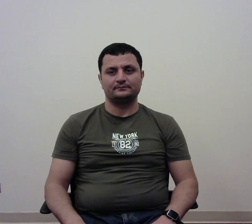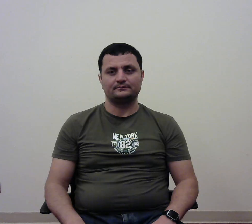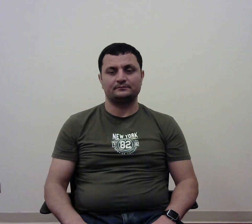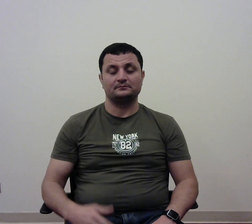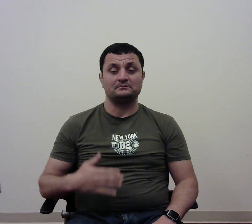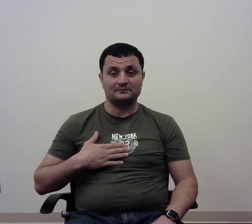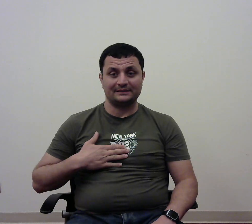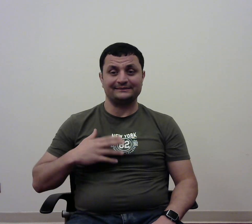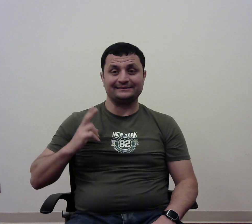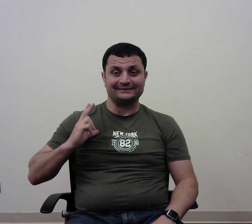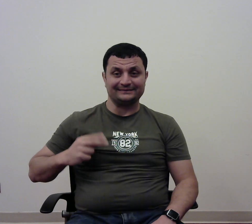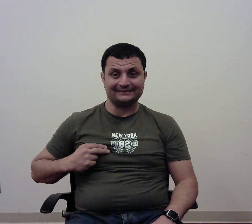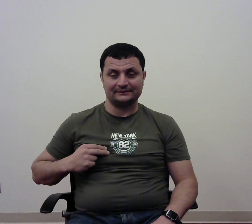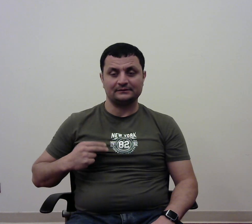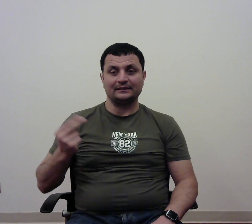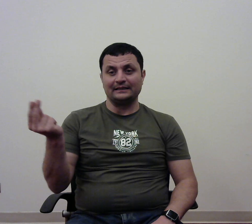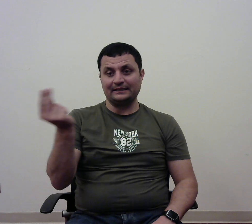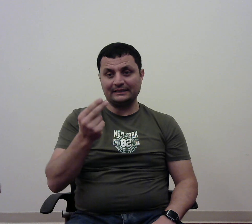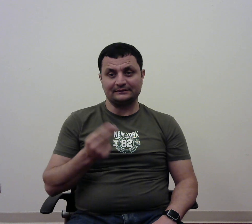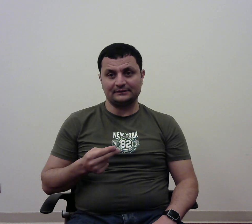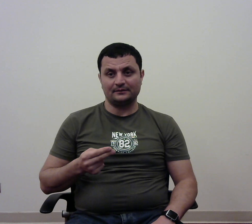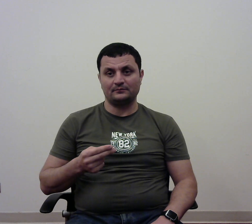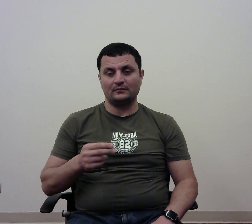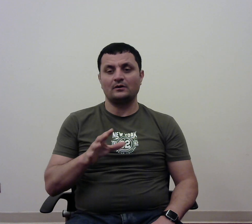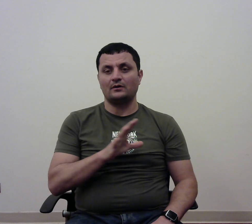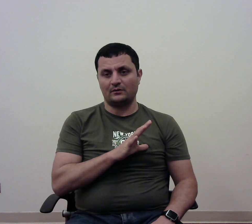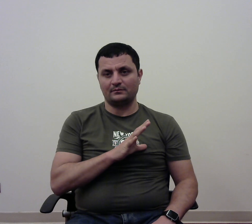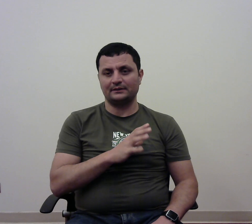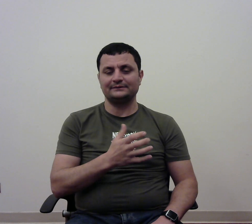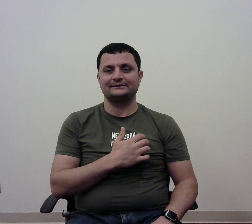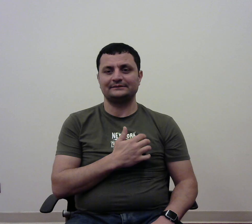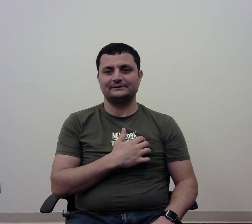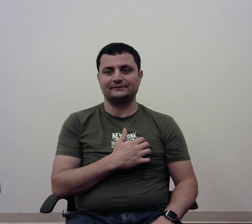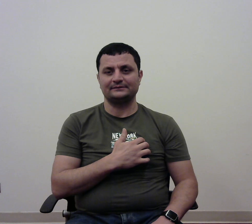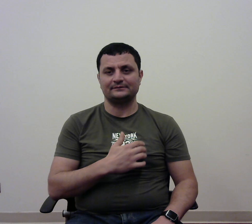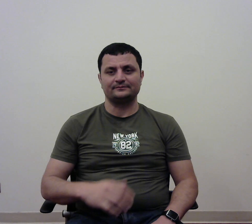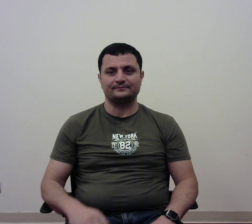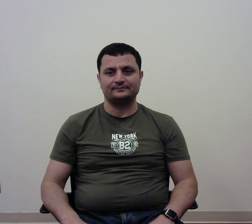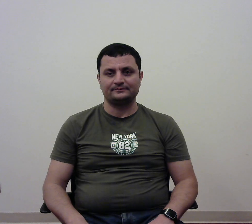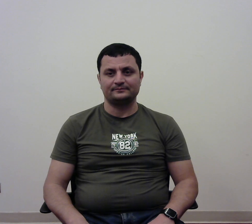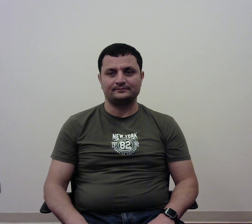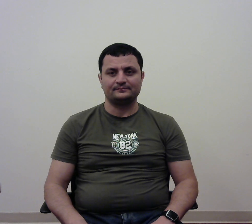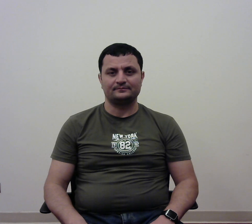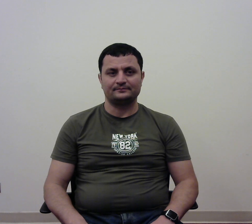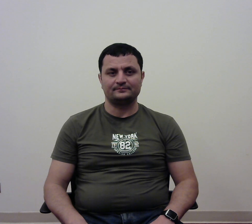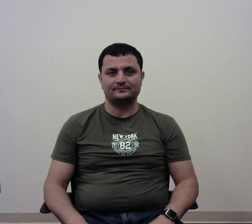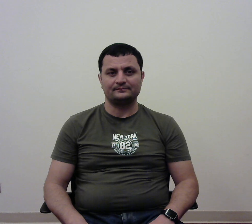Mənim qızım rəssam olmaq istəyir